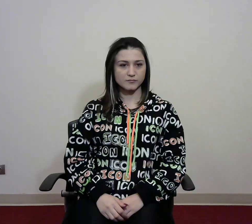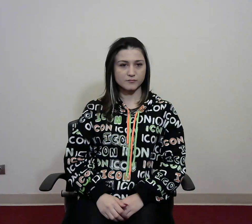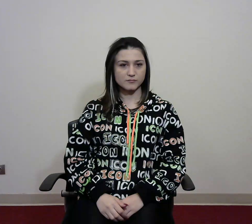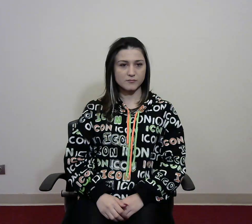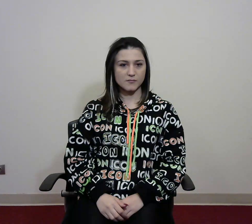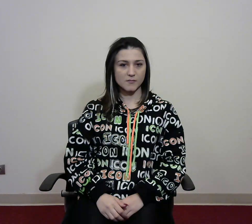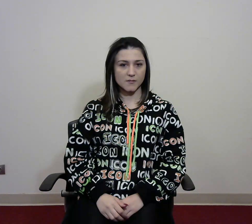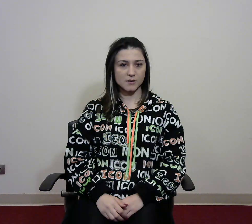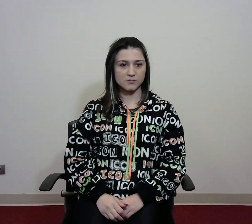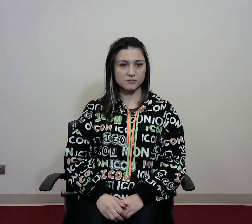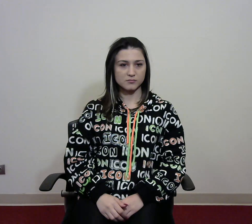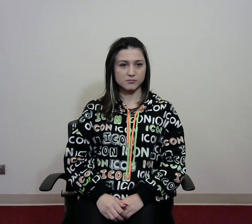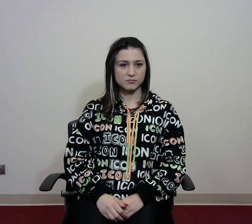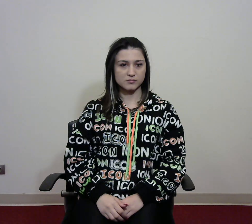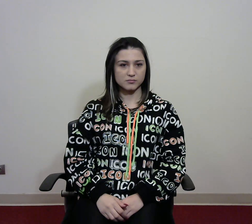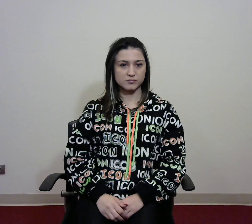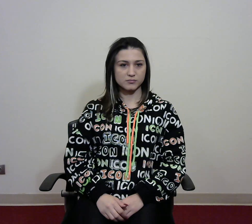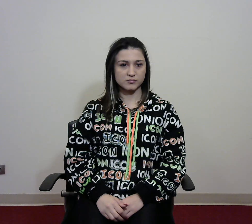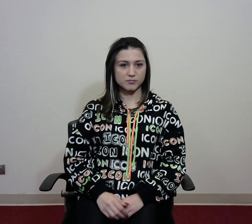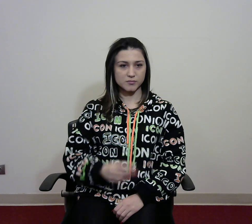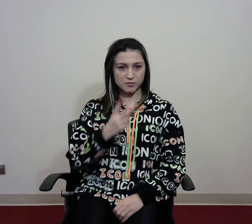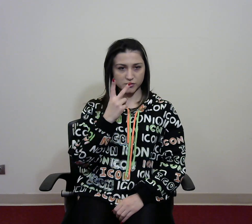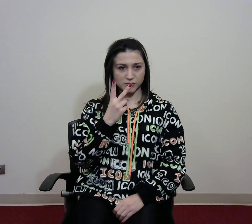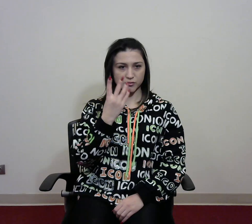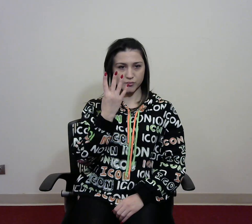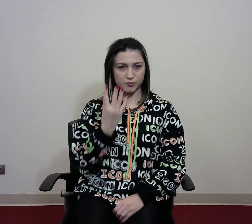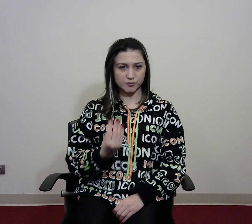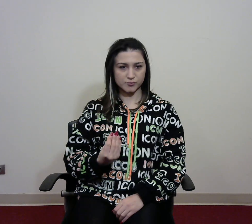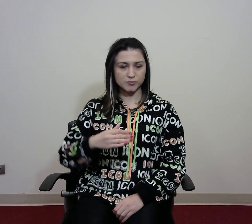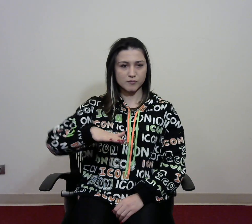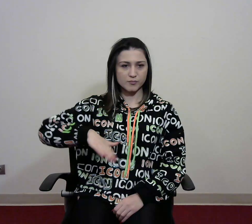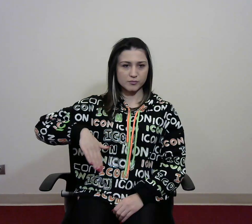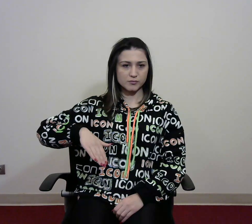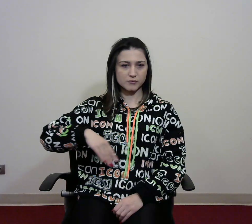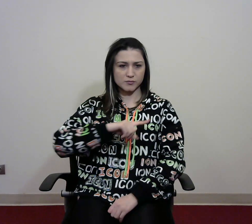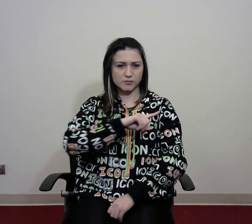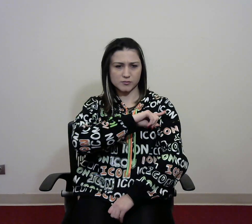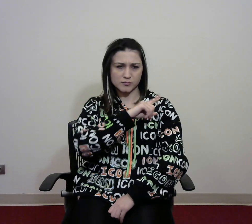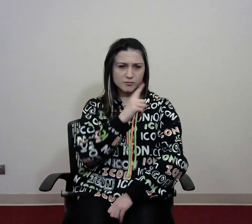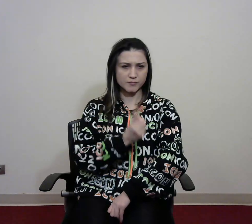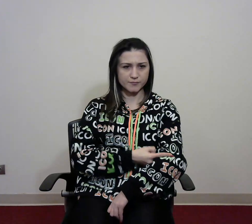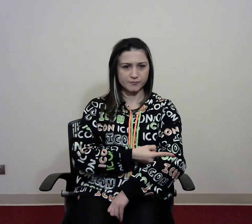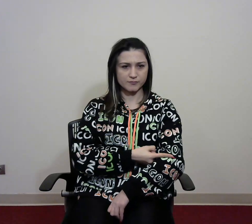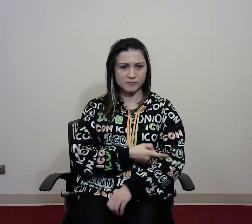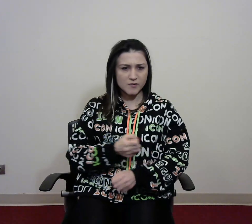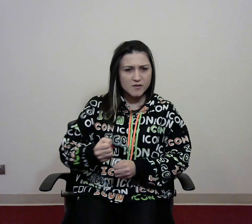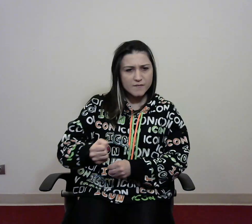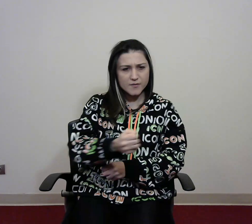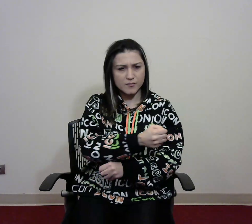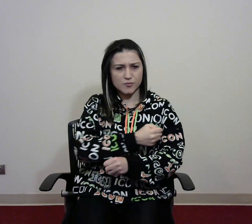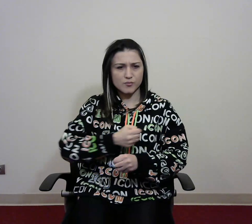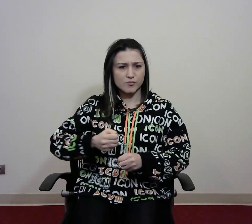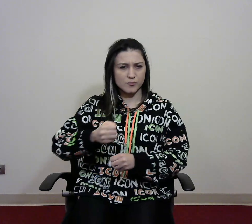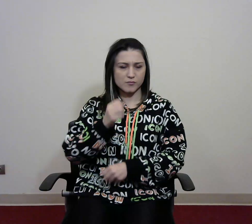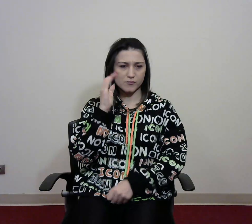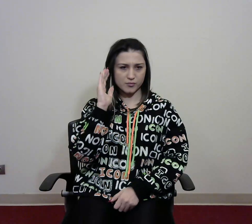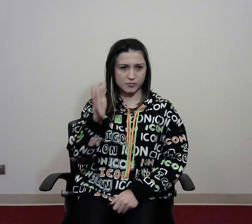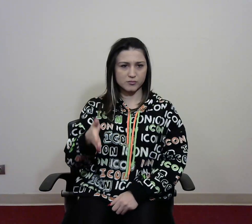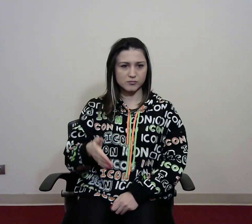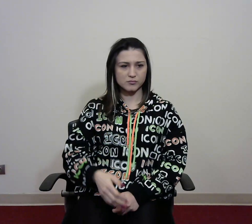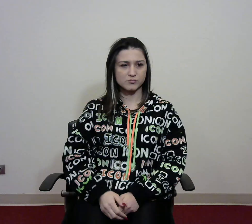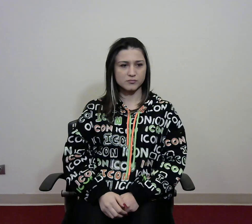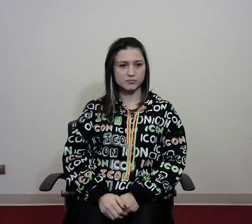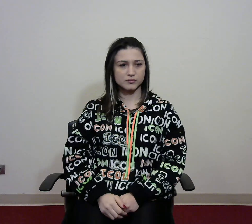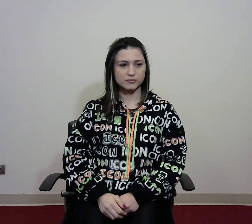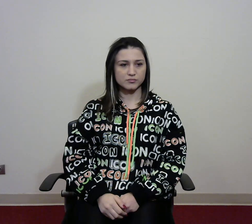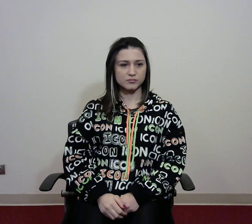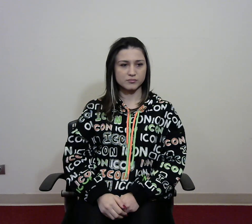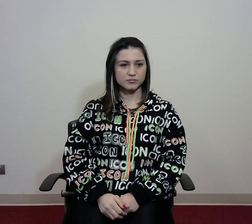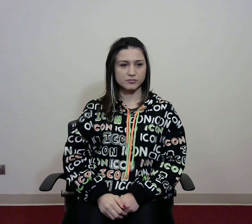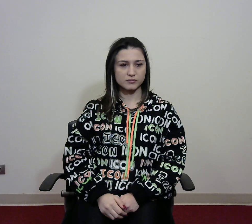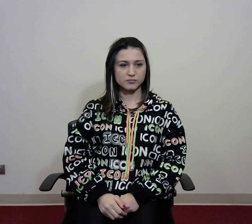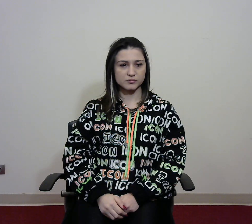İki gün sonra güclü külək olacaq